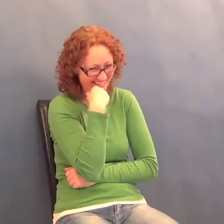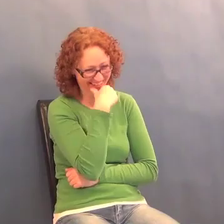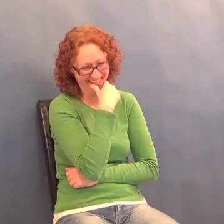Nie wiem.